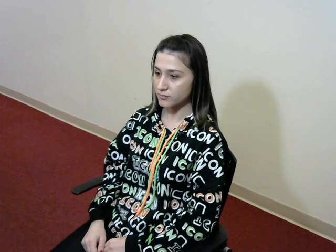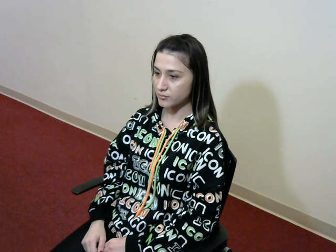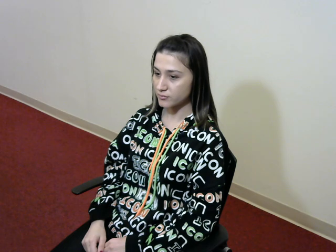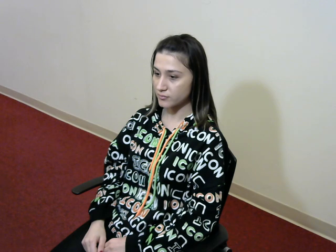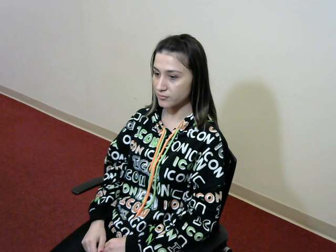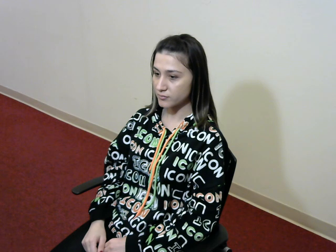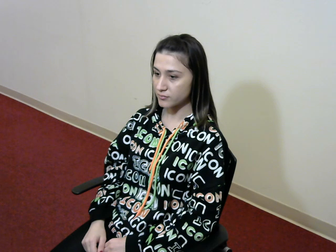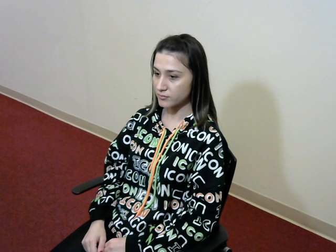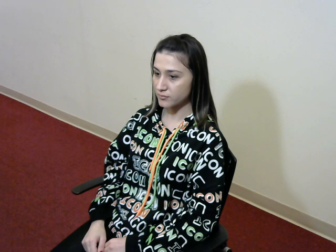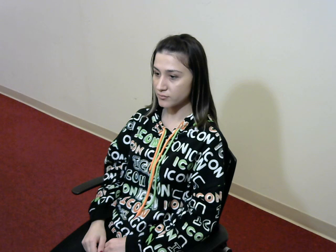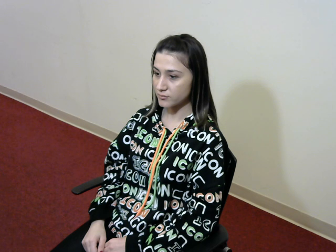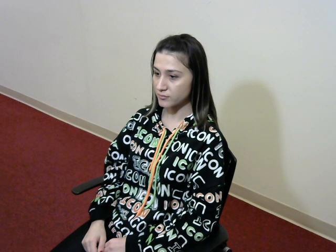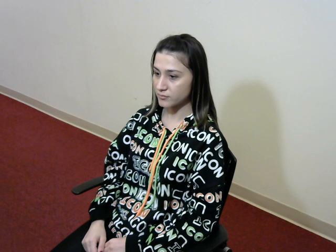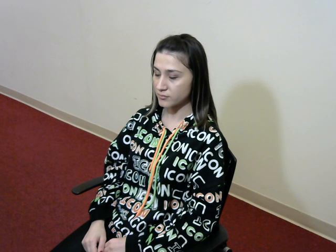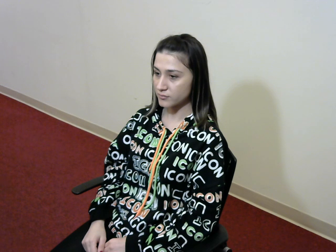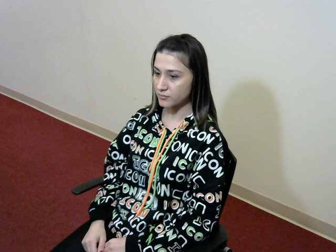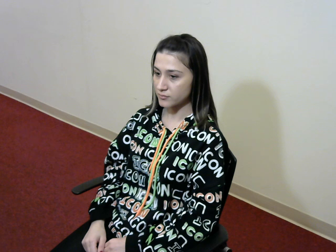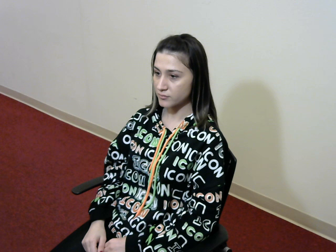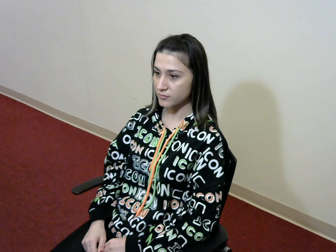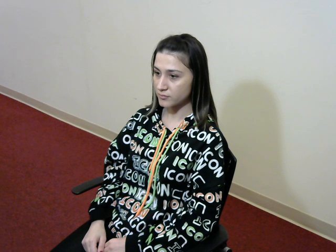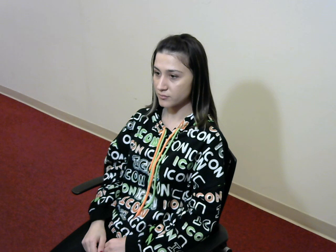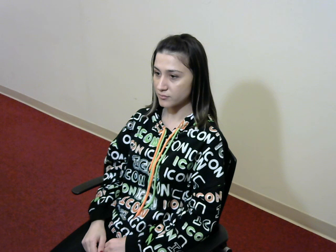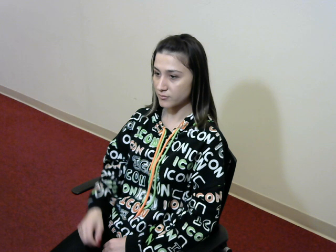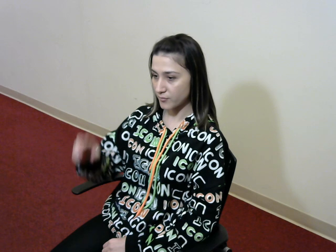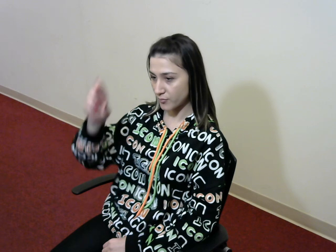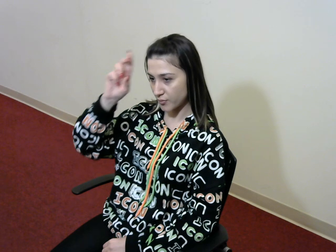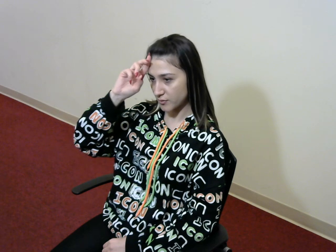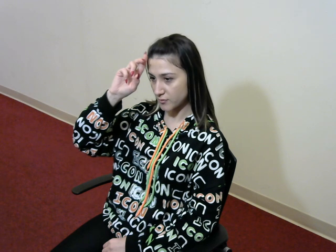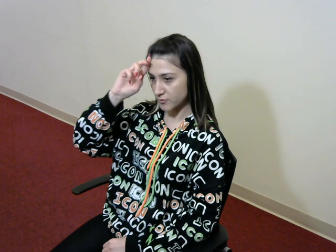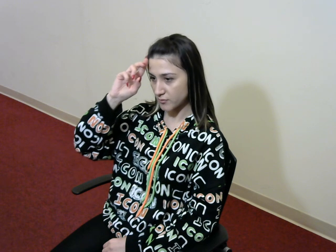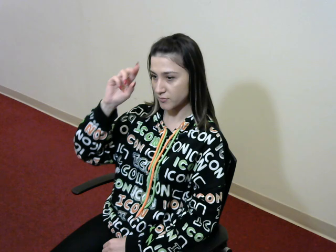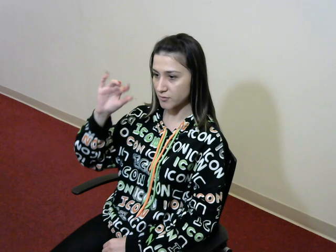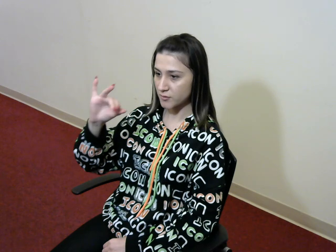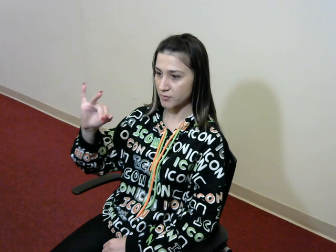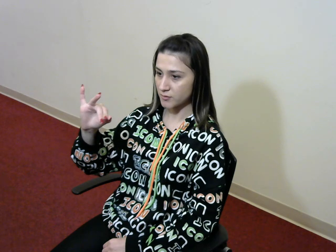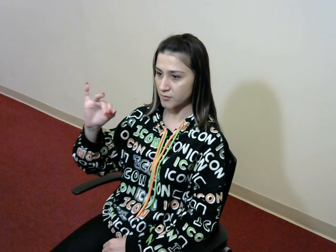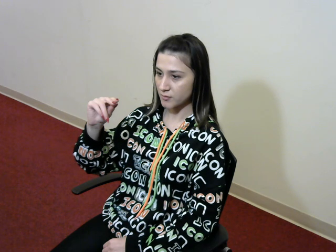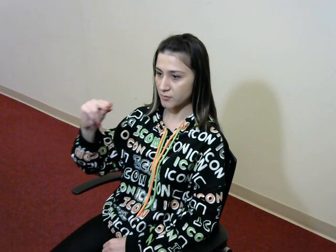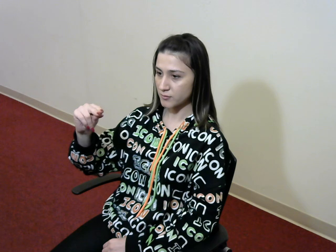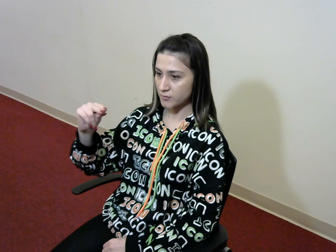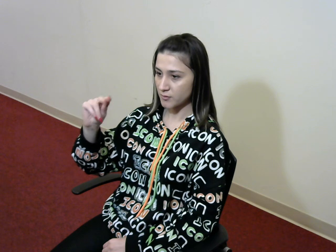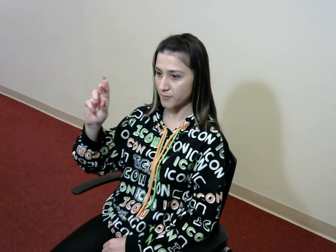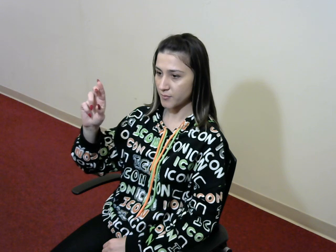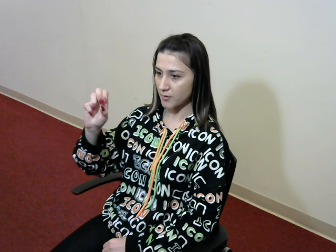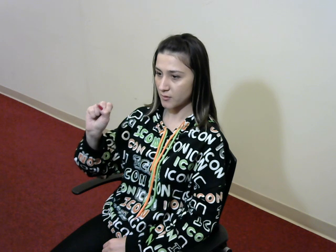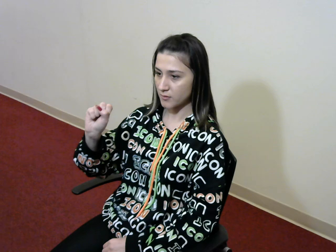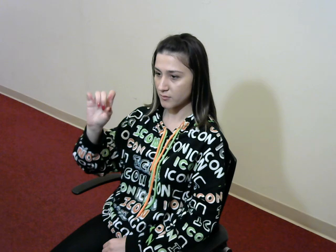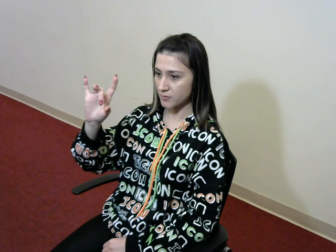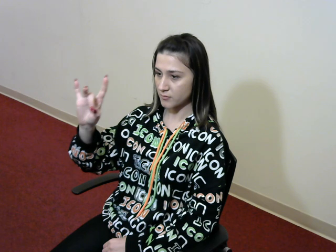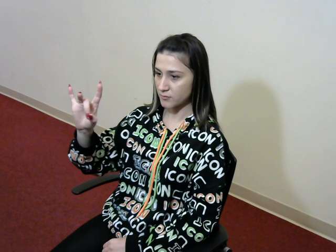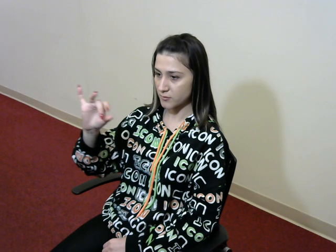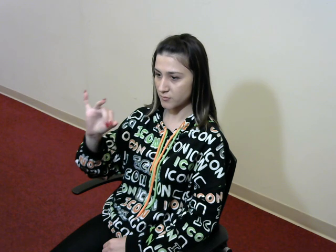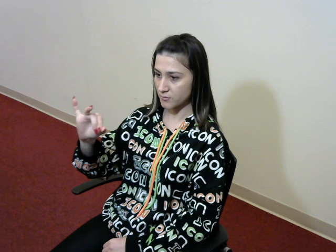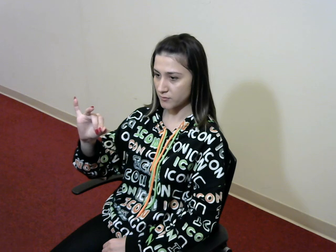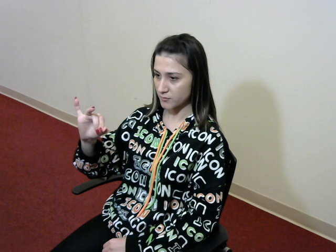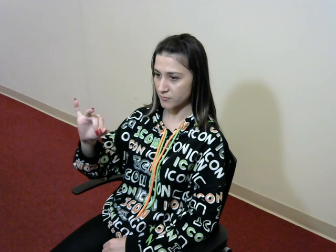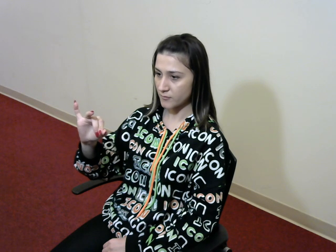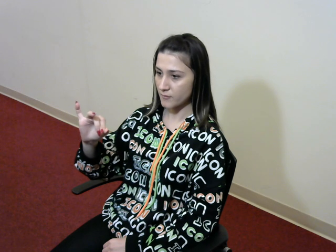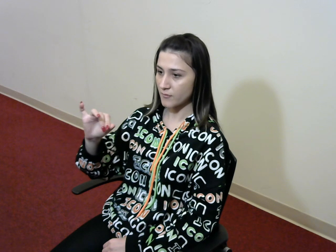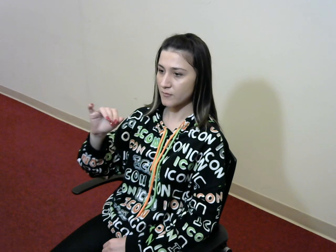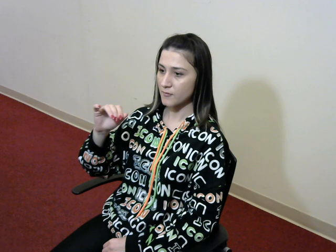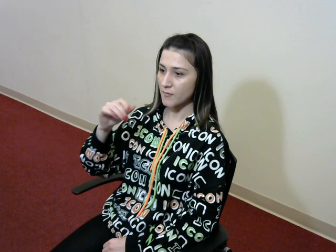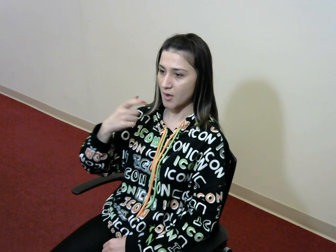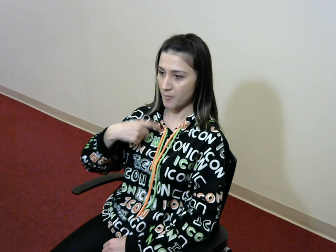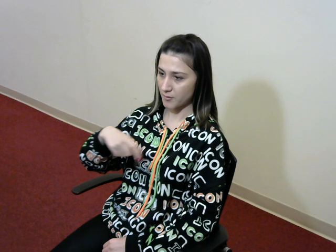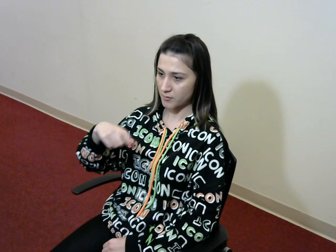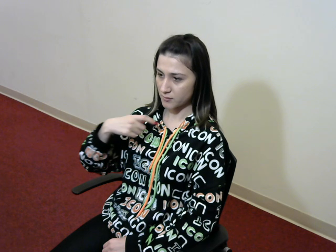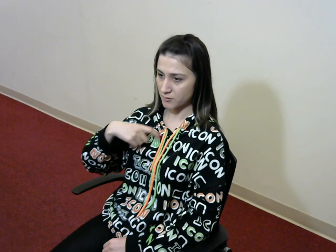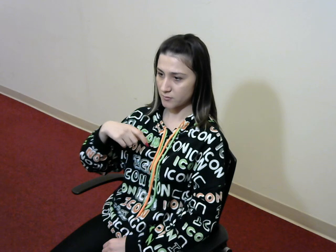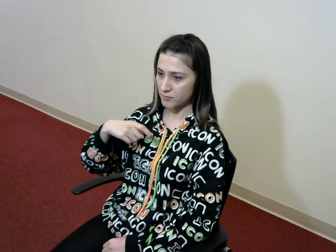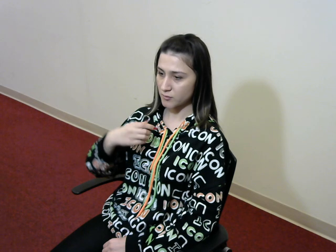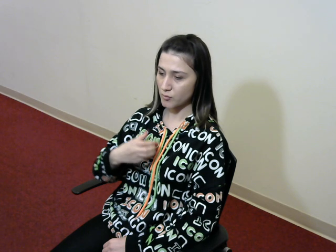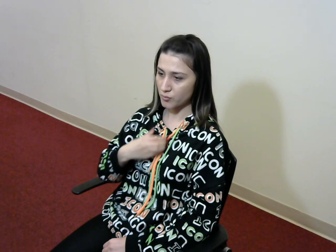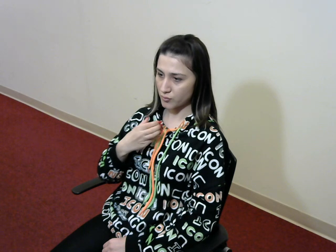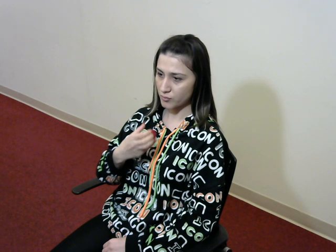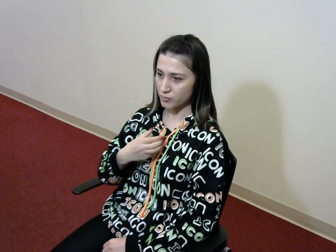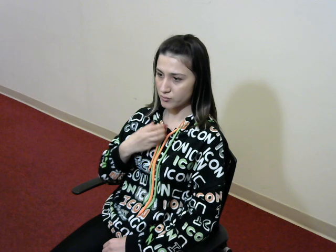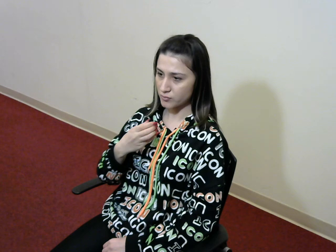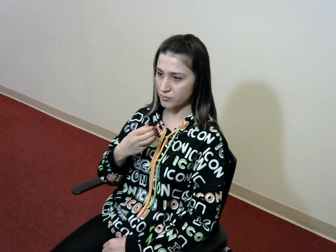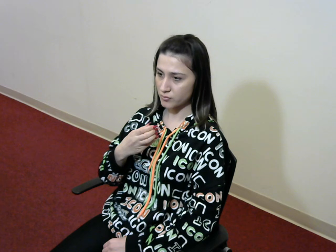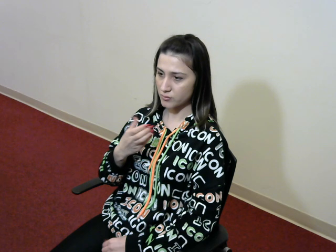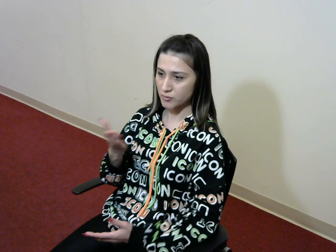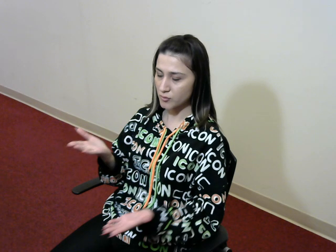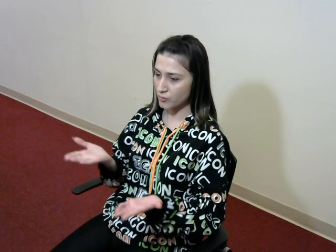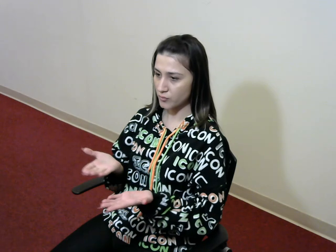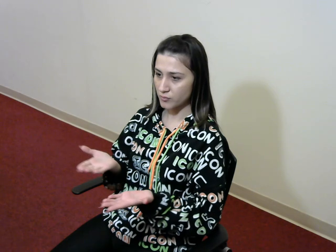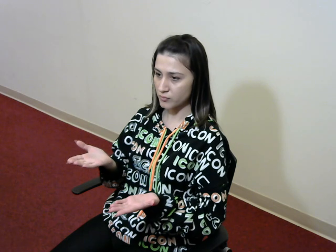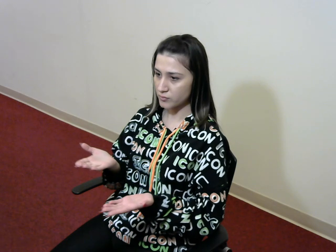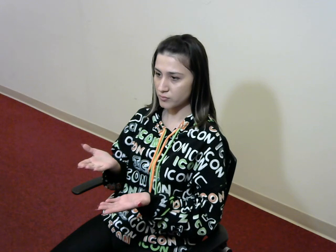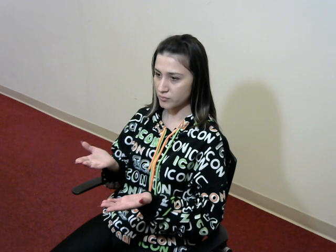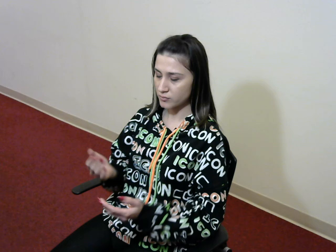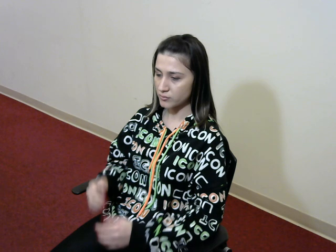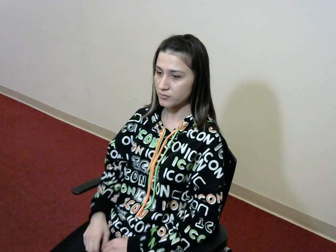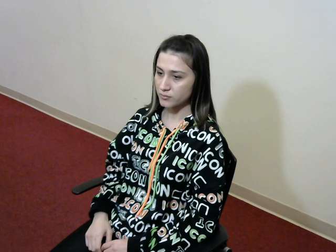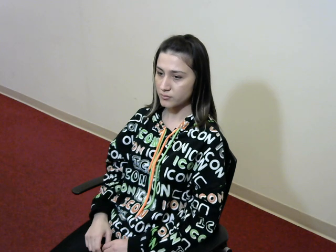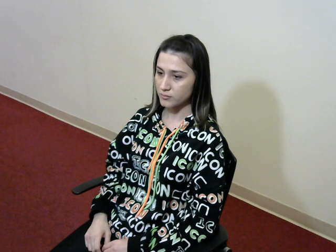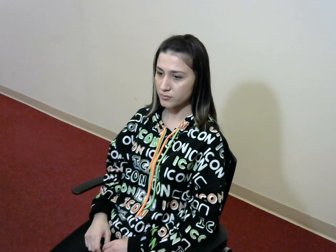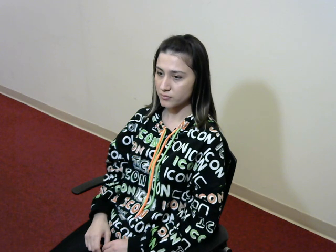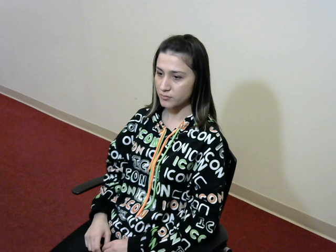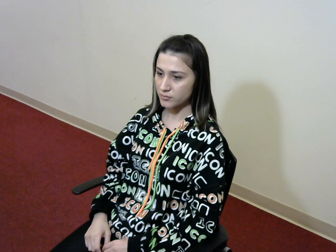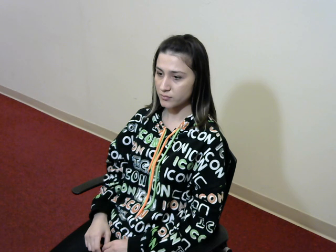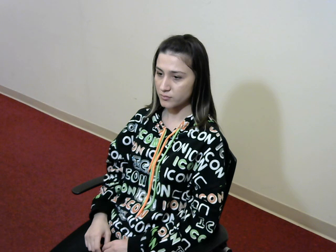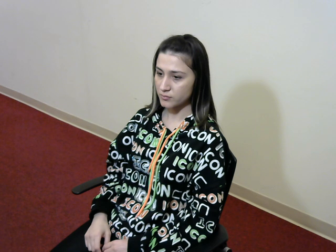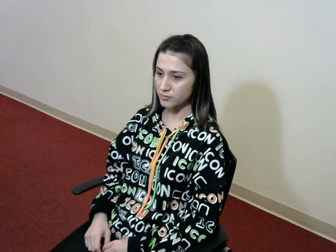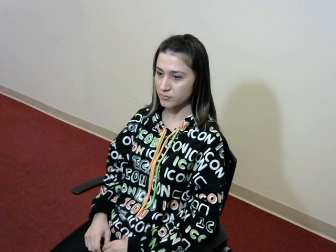Dövlət icbari şəxsi sığorta nədir?